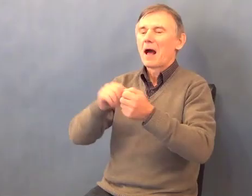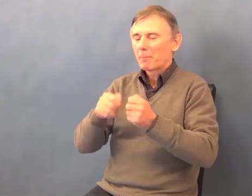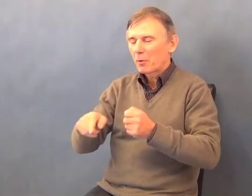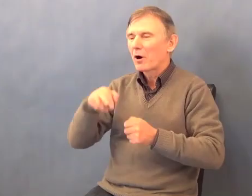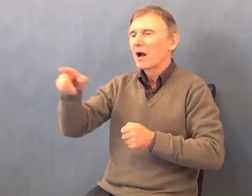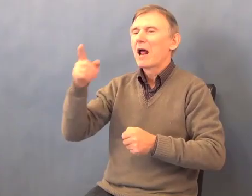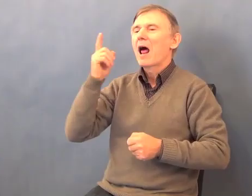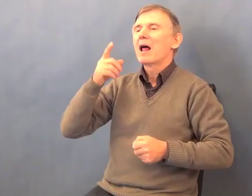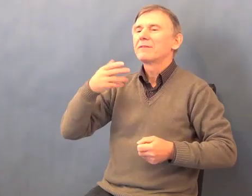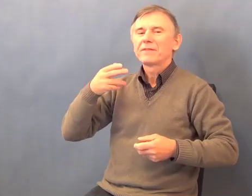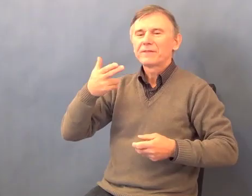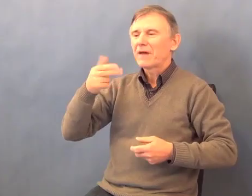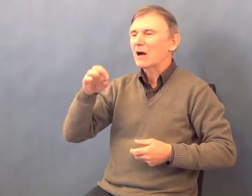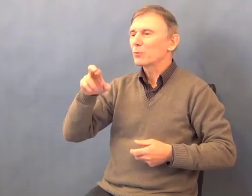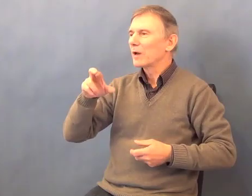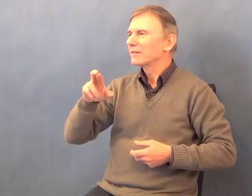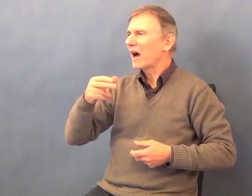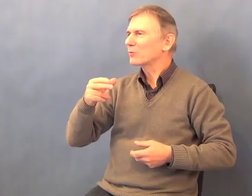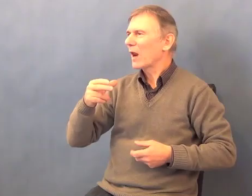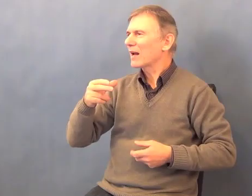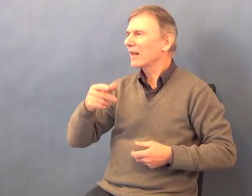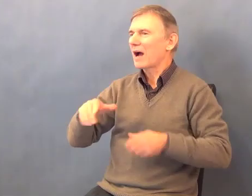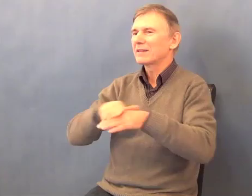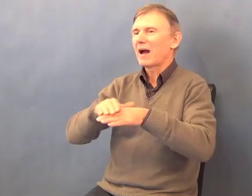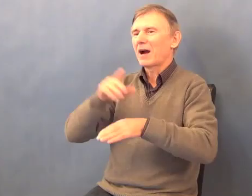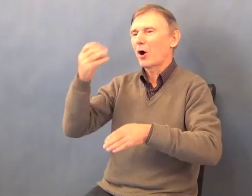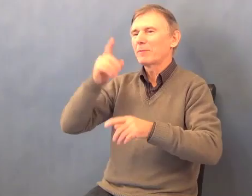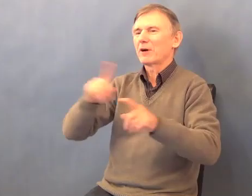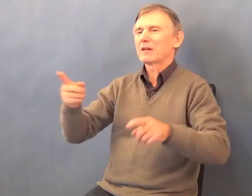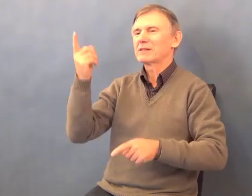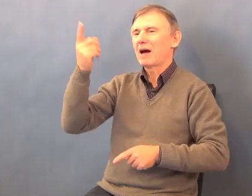Albo to chodzi o nagie osoby.